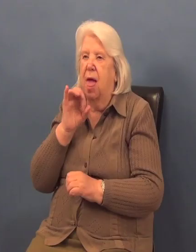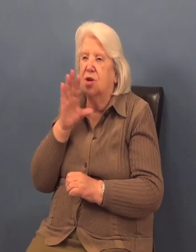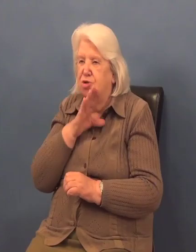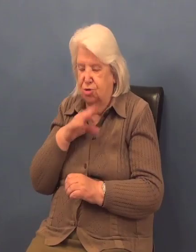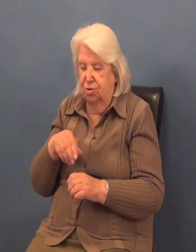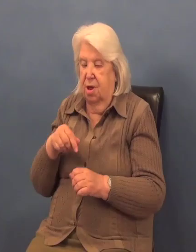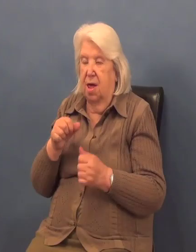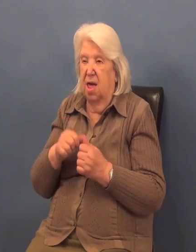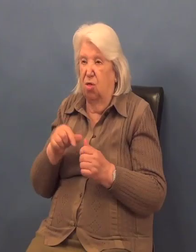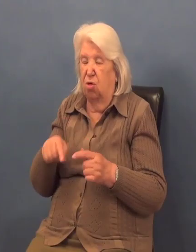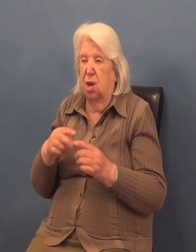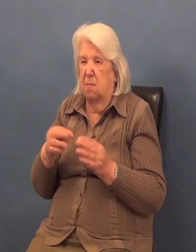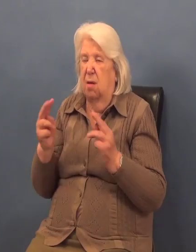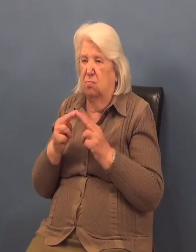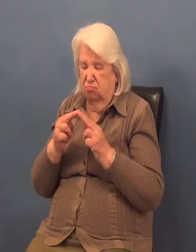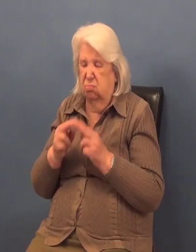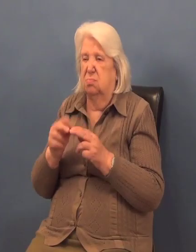A jak się umówili, to poszli.